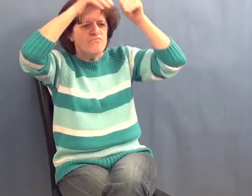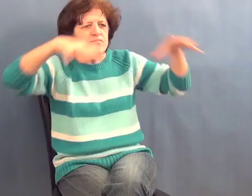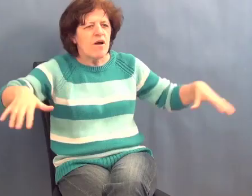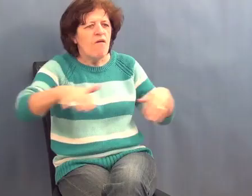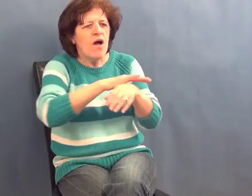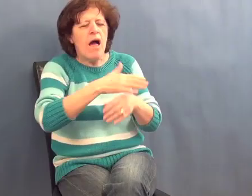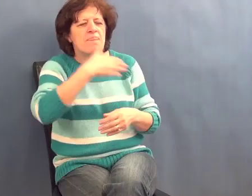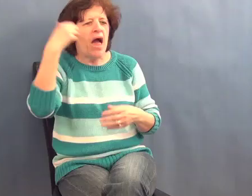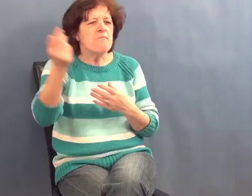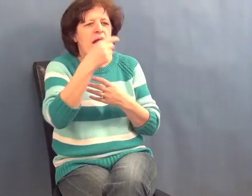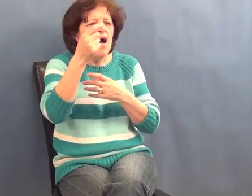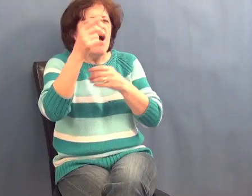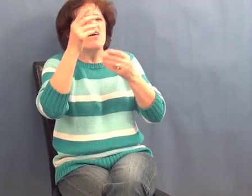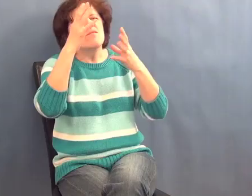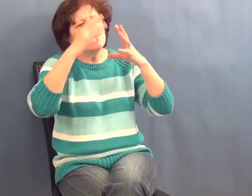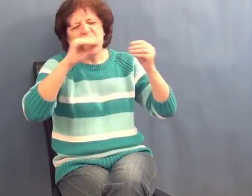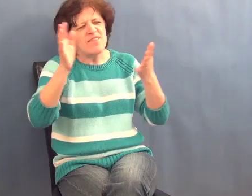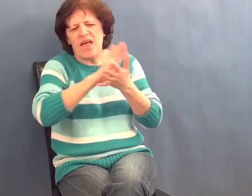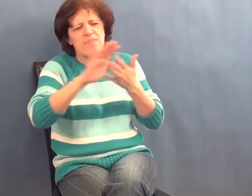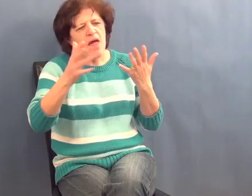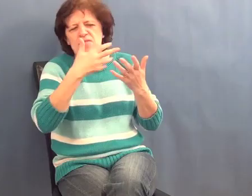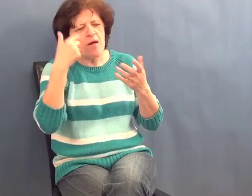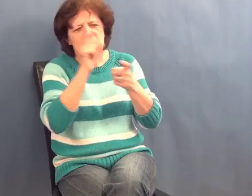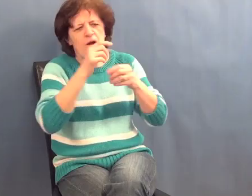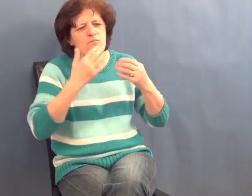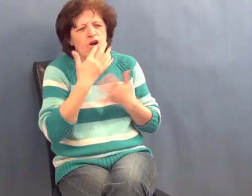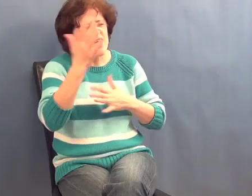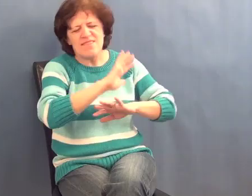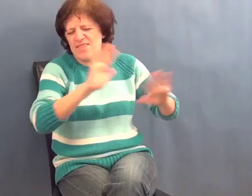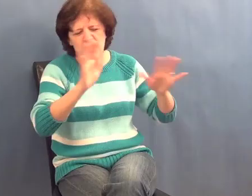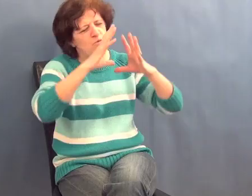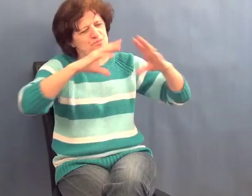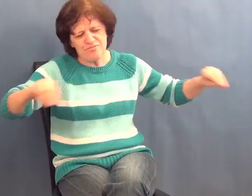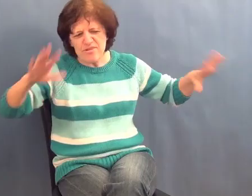Strażak przerwał walić w drzwi, bo nie ma pożaru.